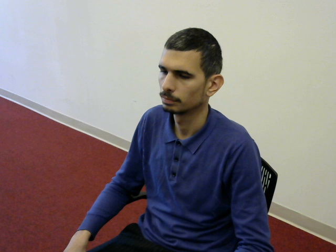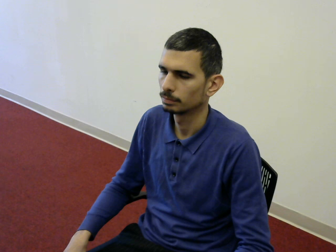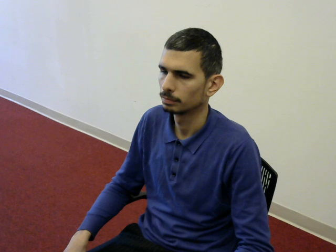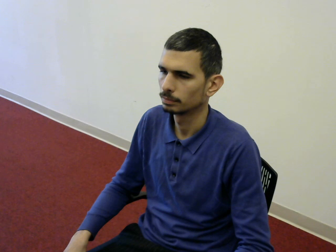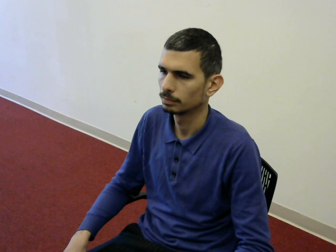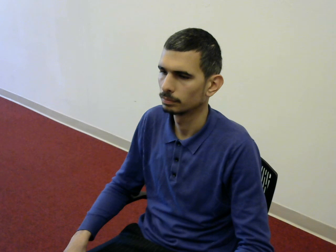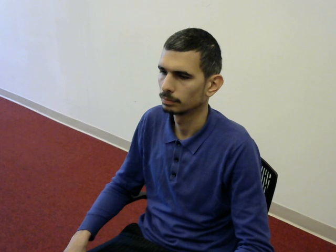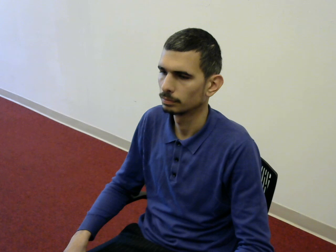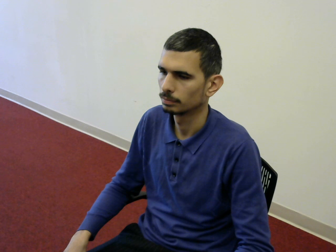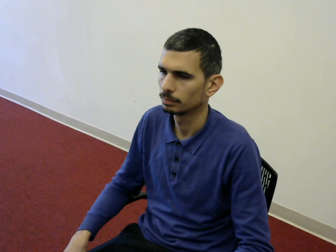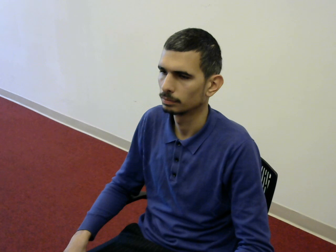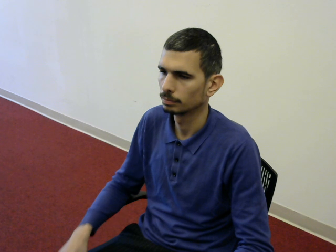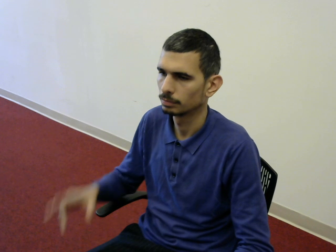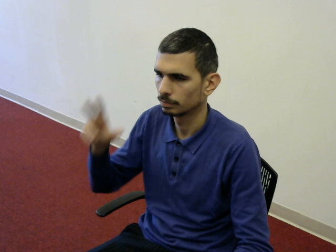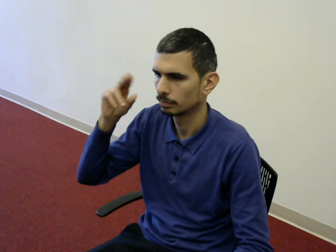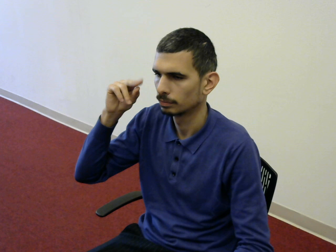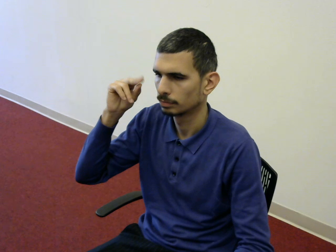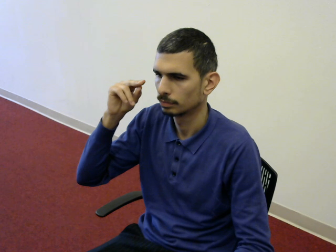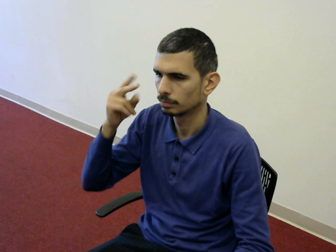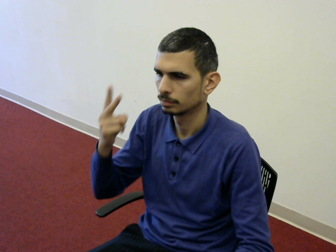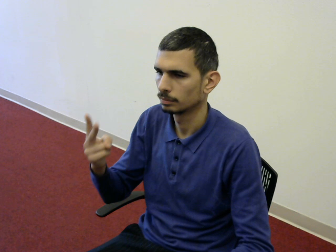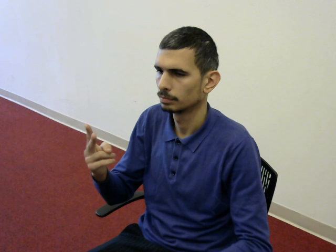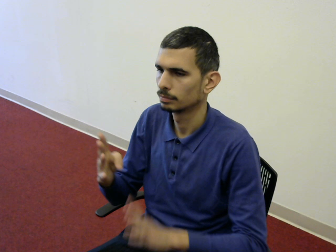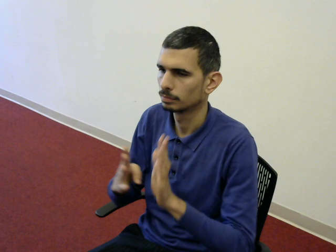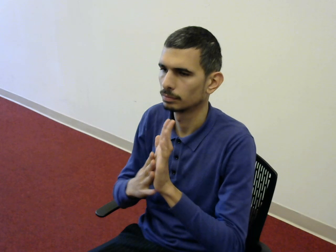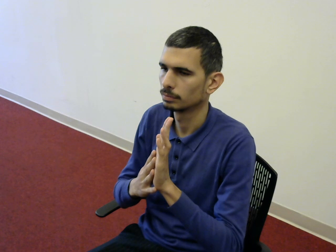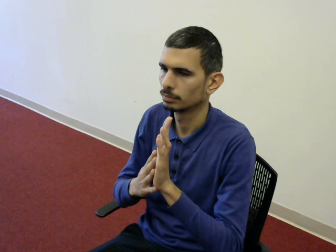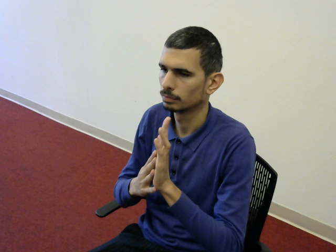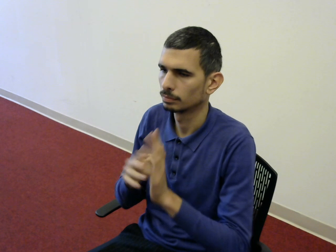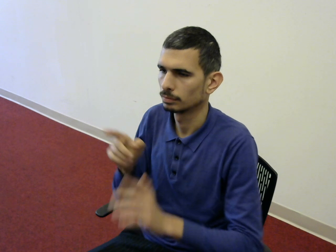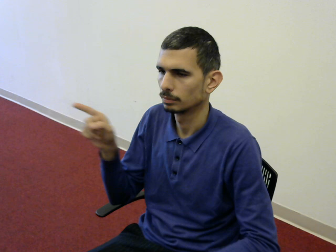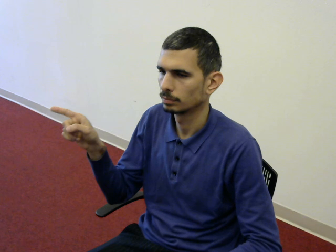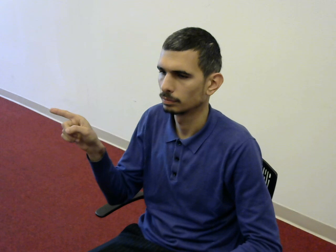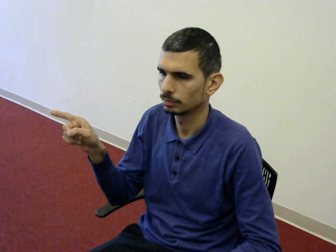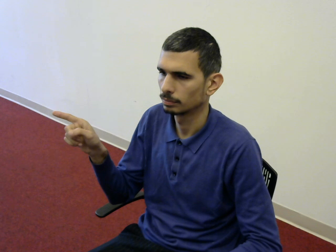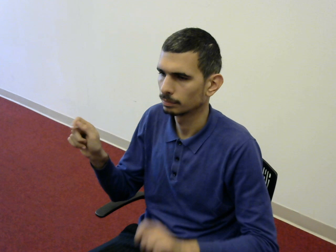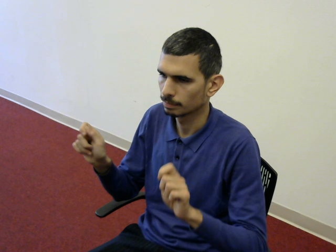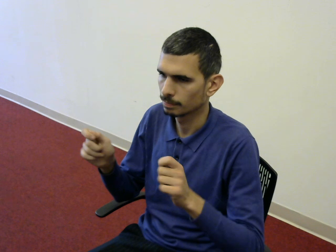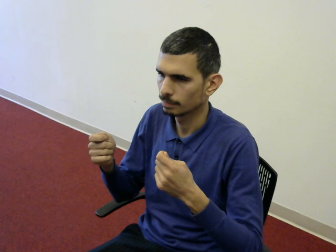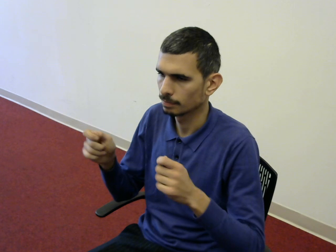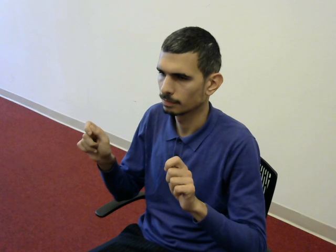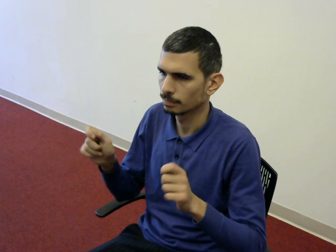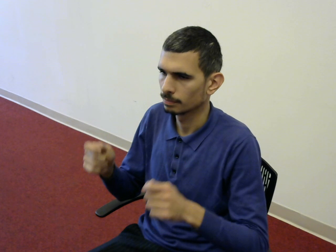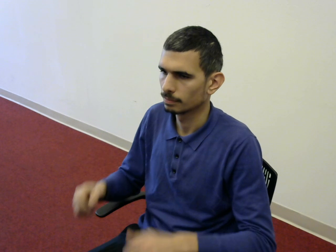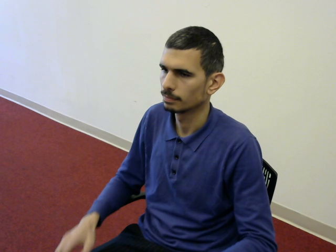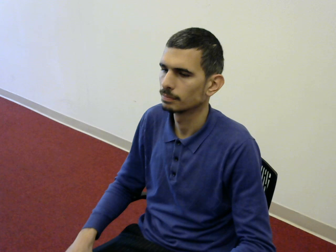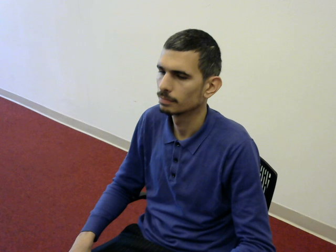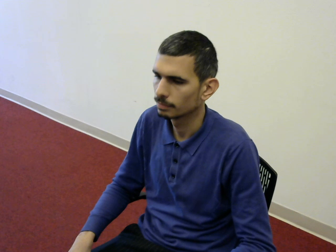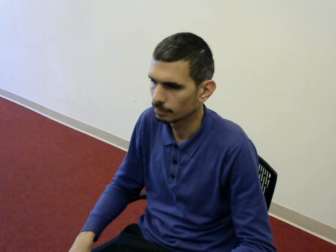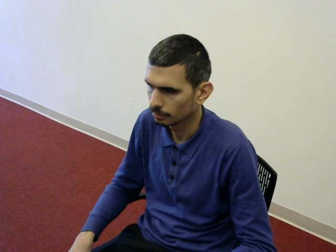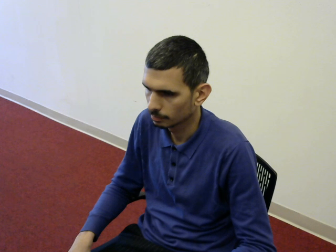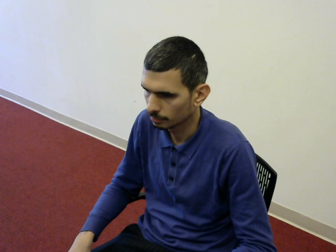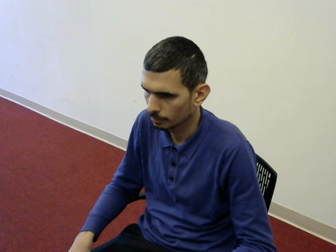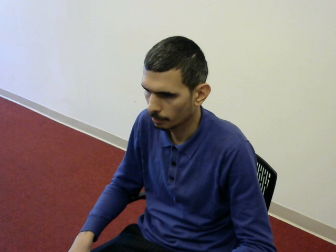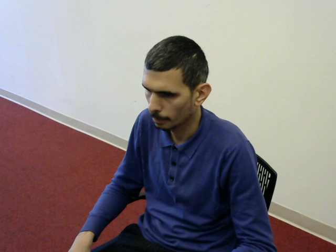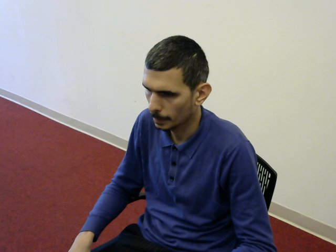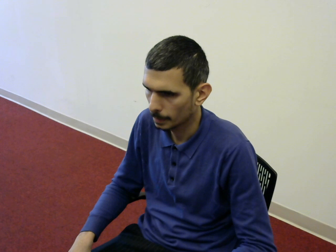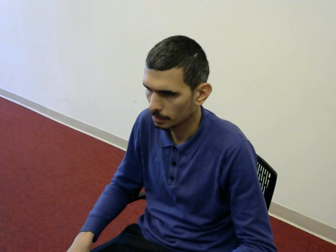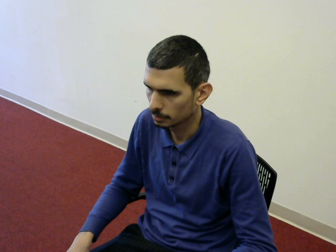Ayın 29-u onun toyudur